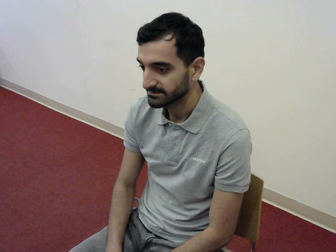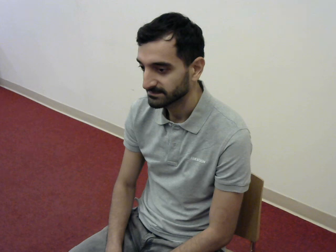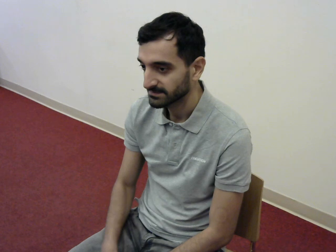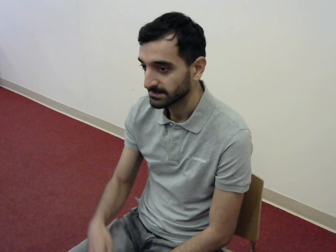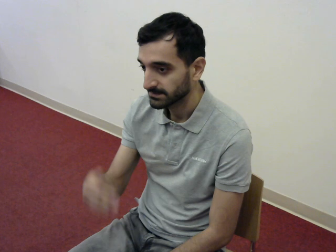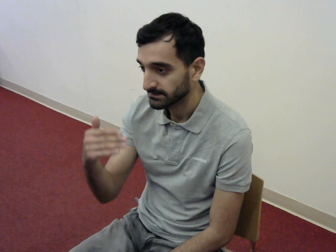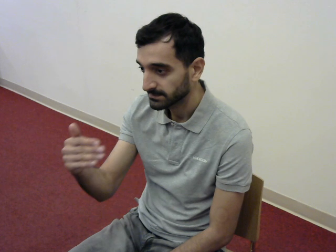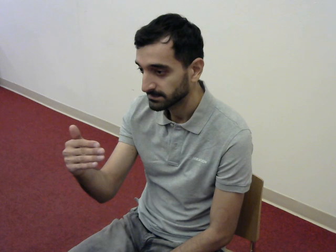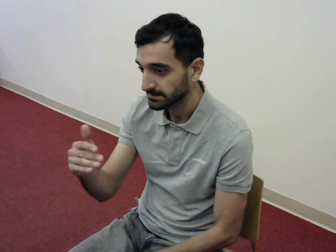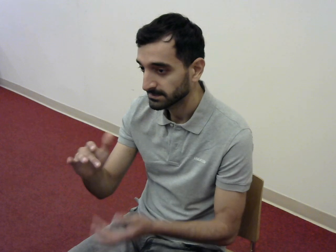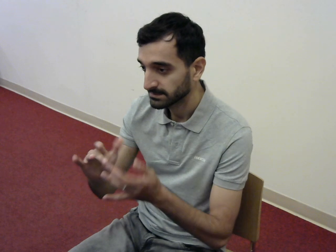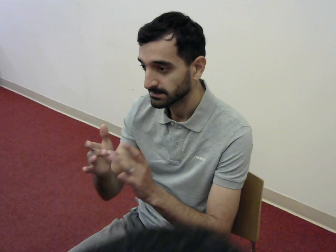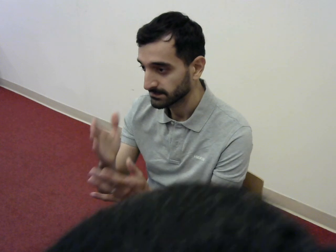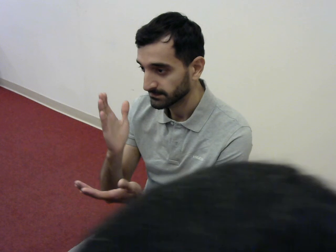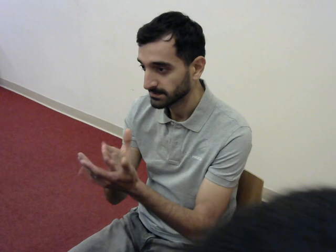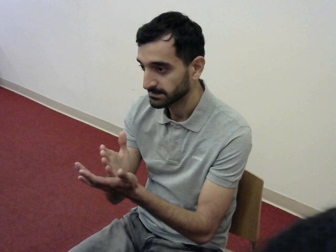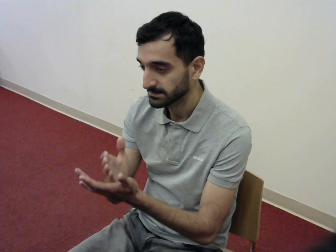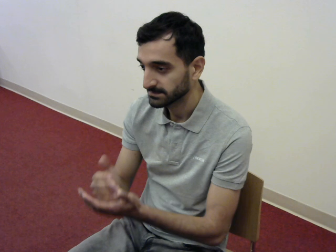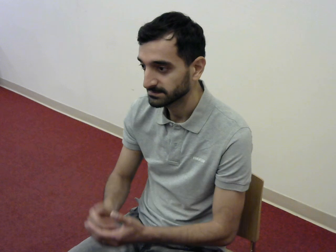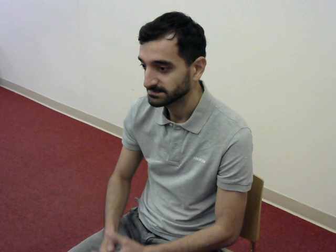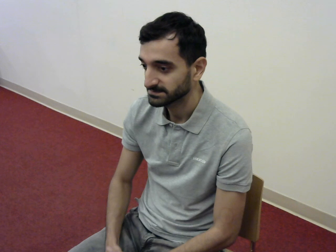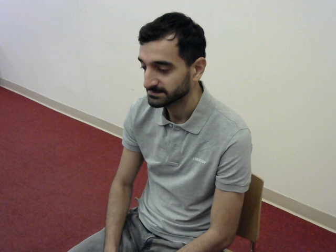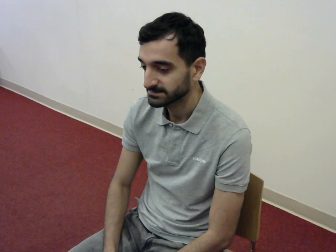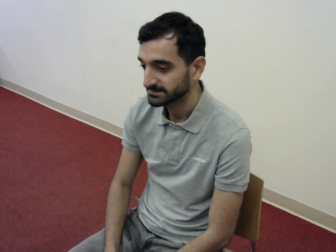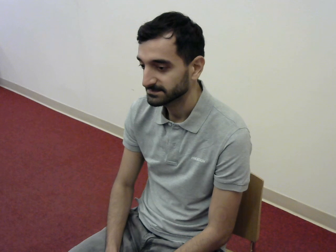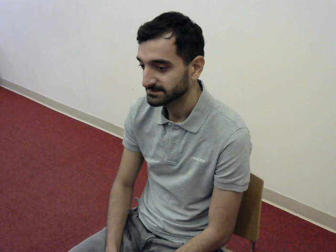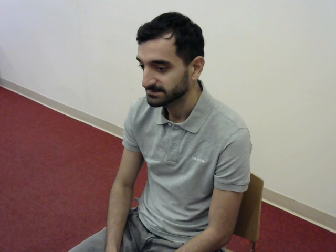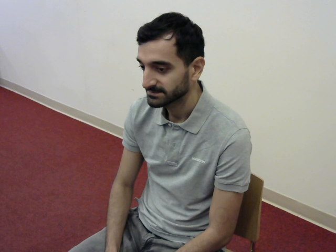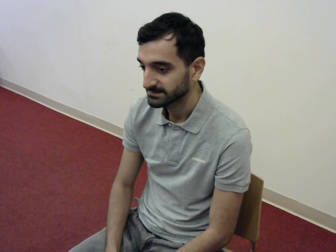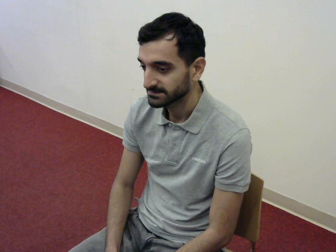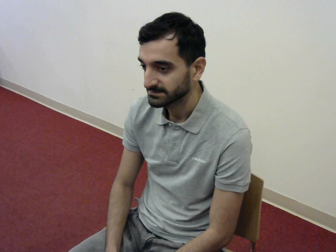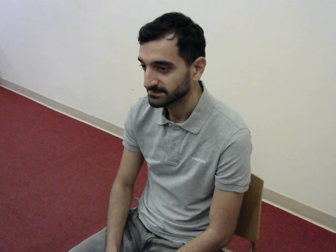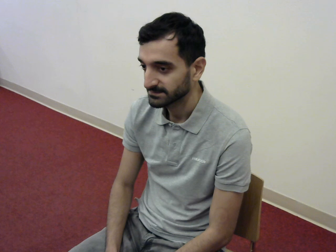Sizdə internet varmı?